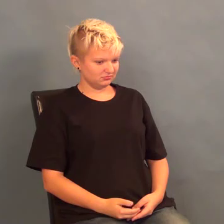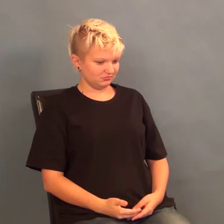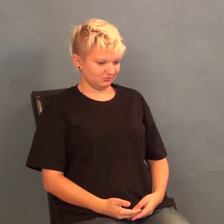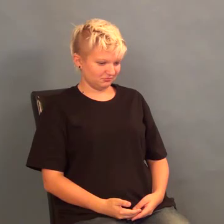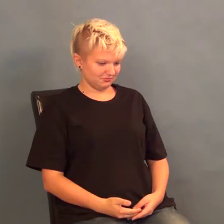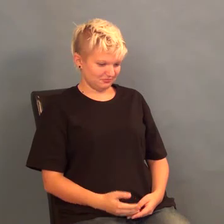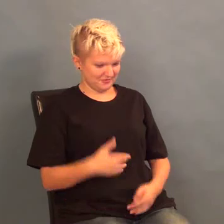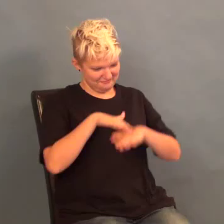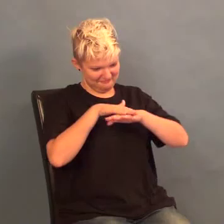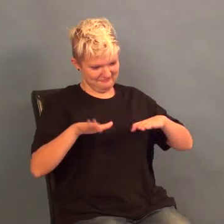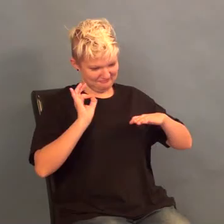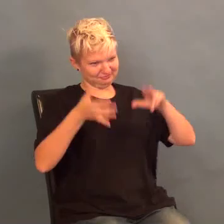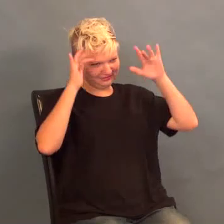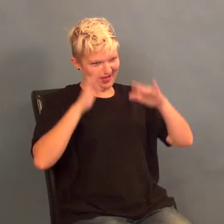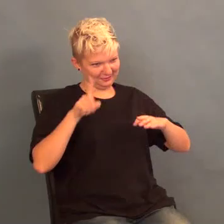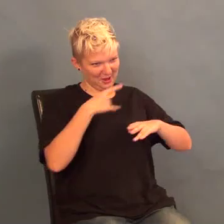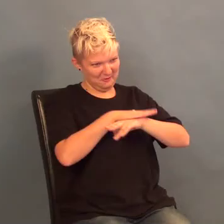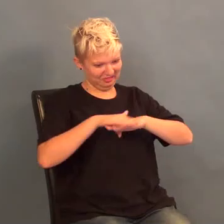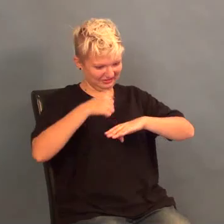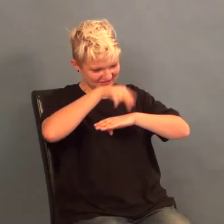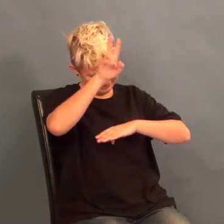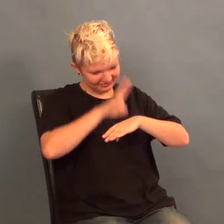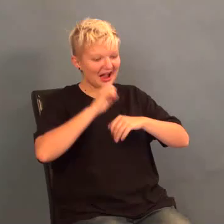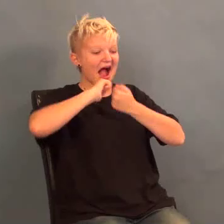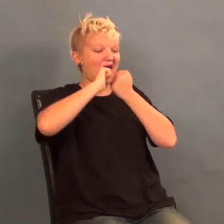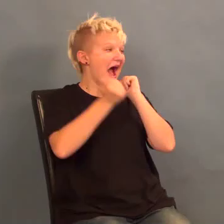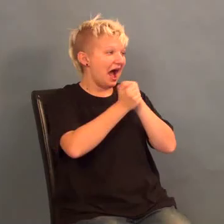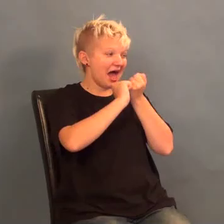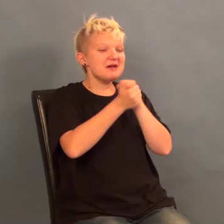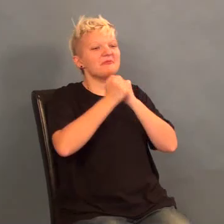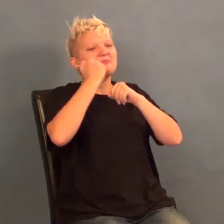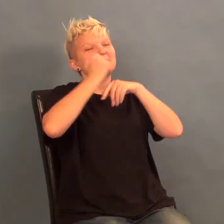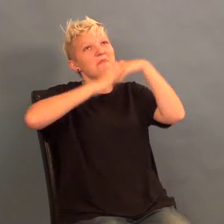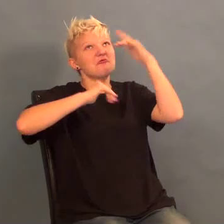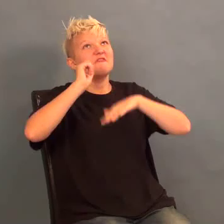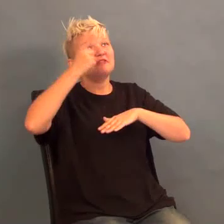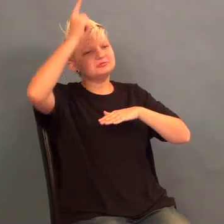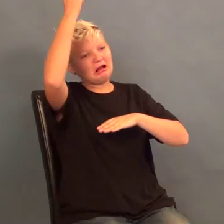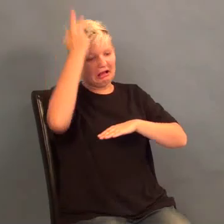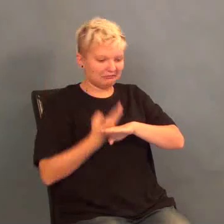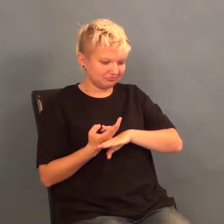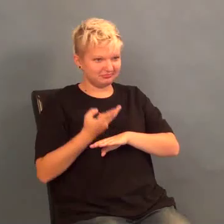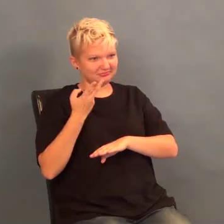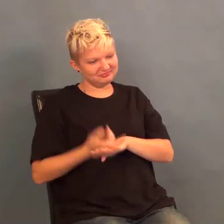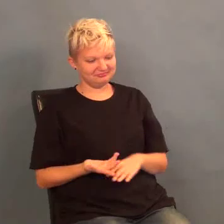Powierzchnia jest zaśnieżona i pewnie jest lód, więc można się poślizgnąć. Albo na budowie, ktoś z wysoka może spaść.